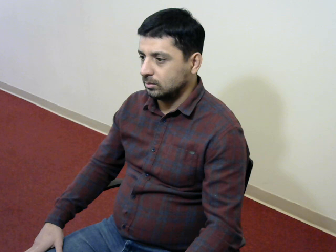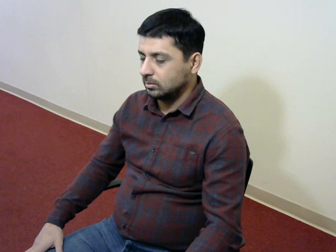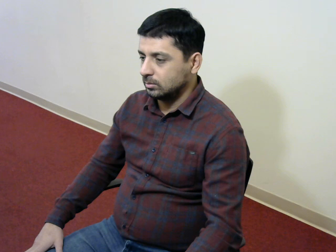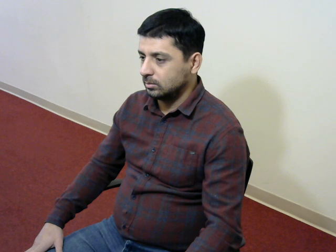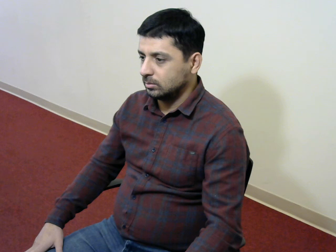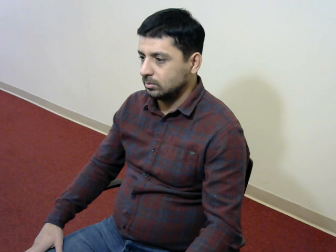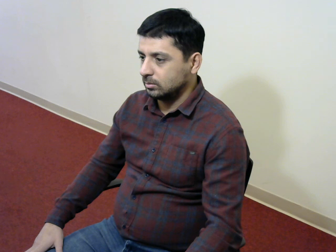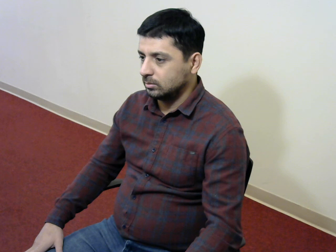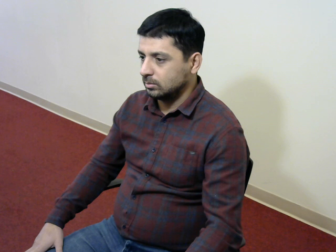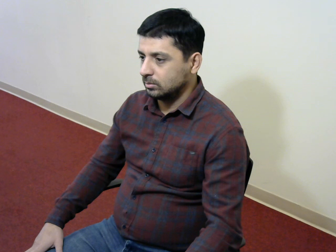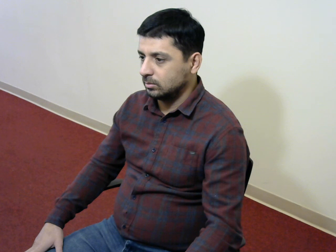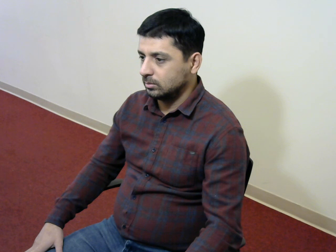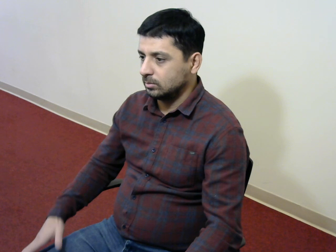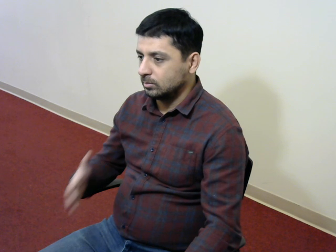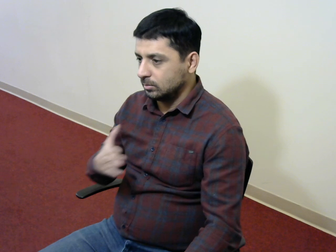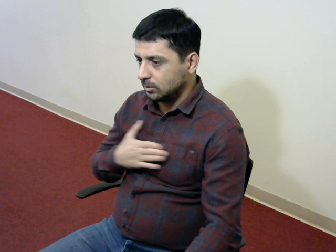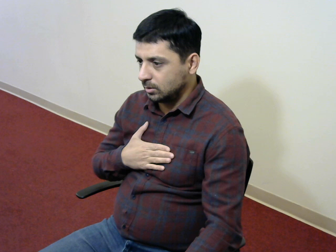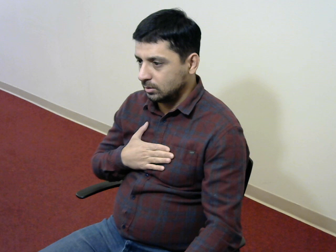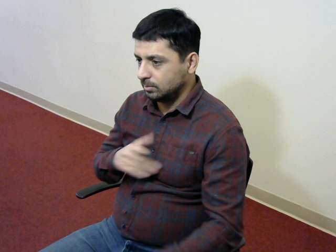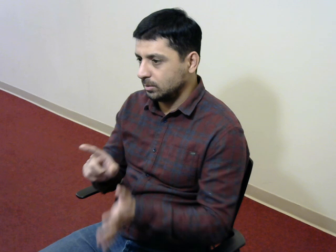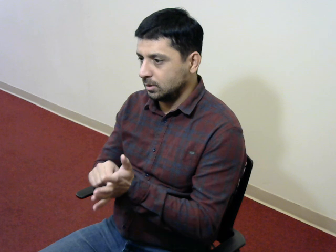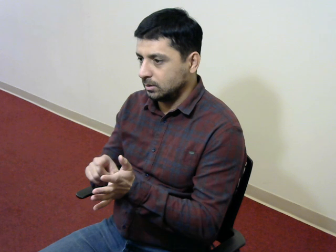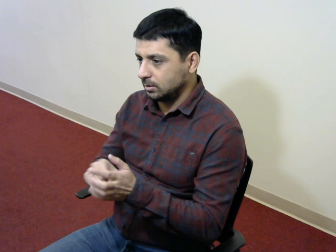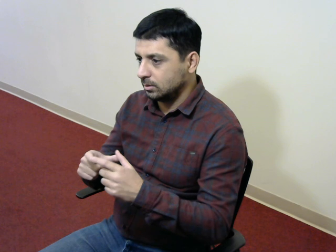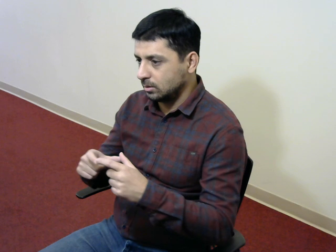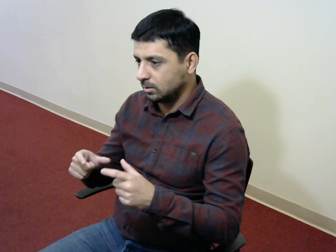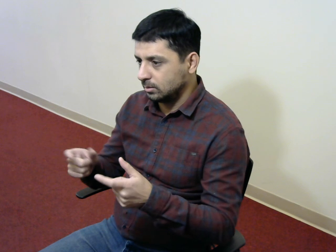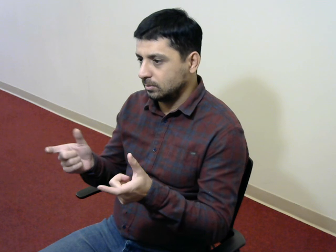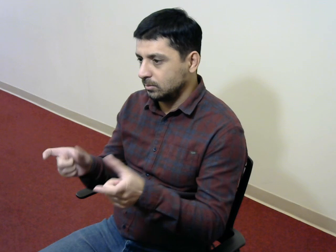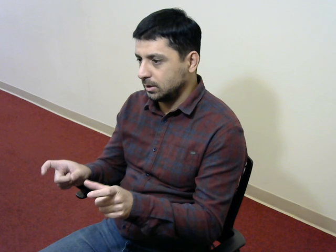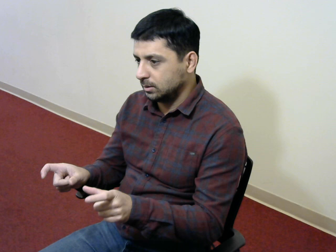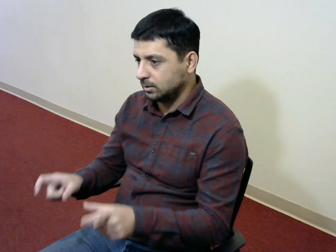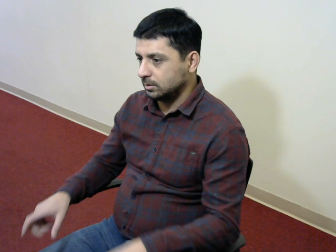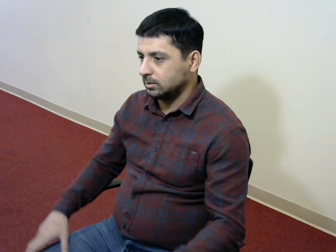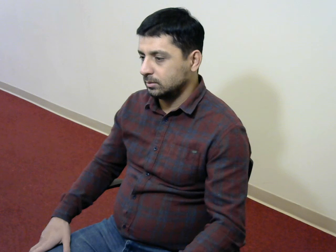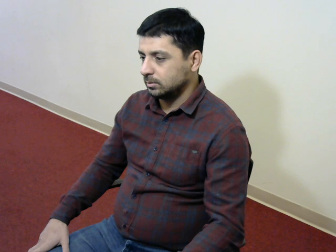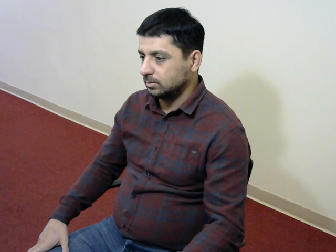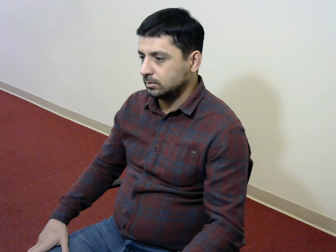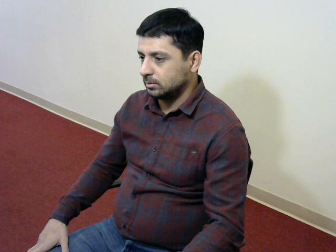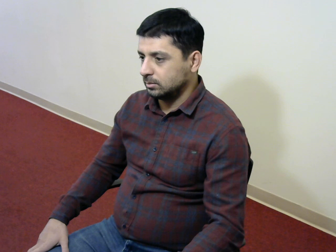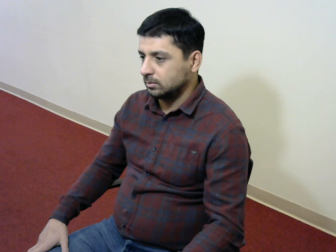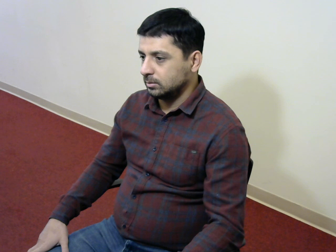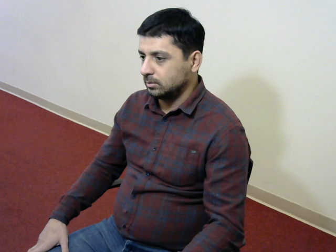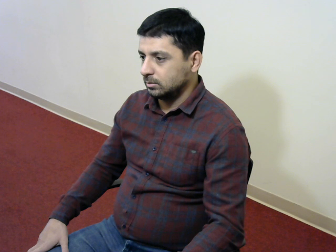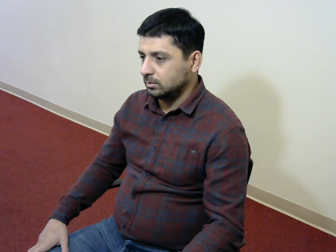Mənim pensiya kartım bloklanıb